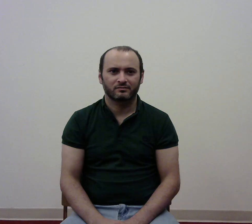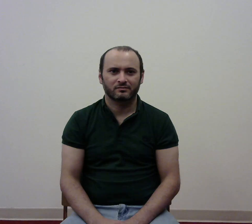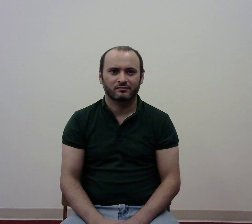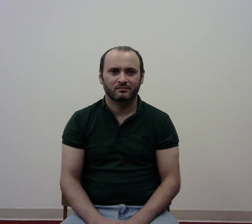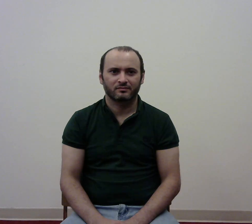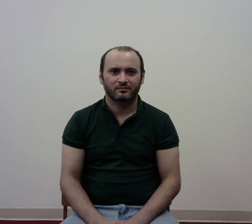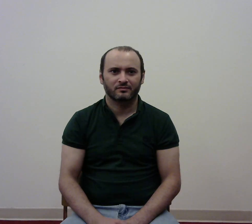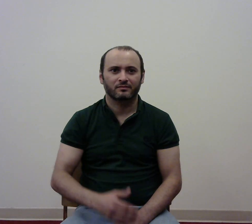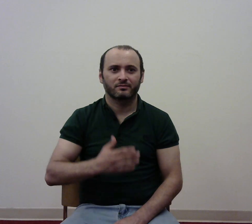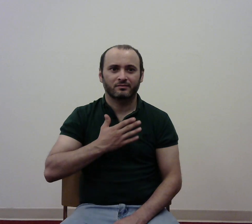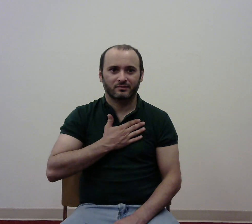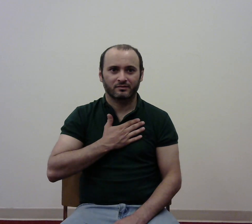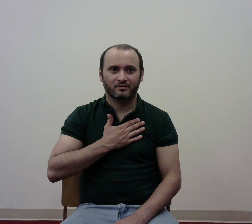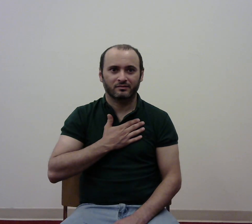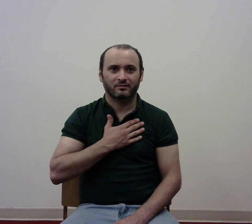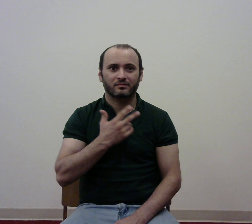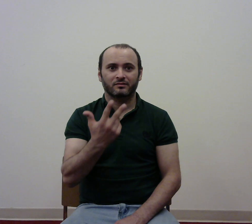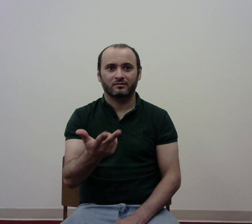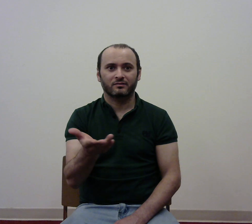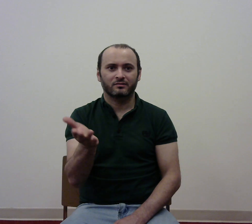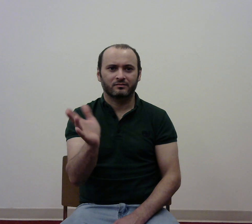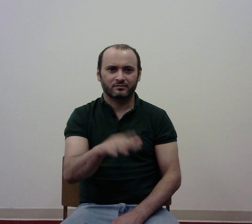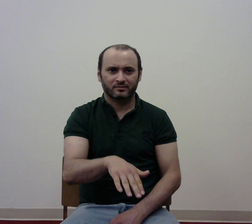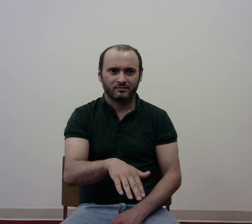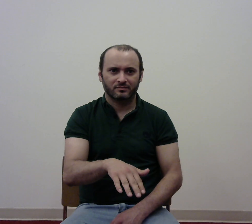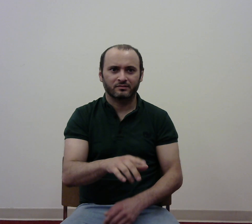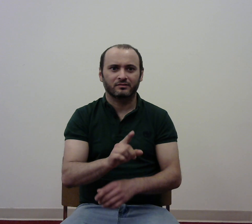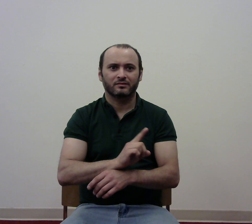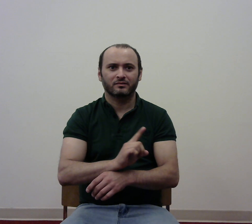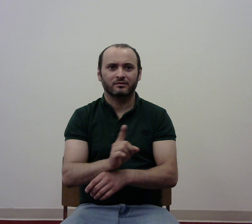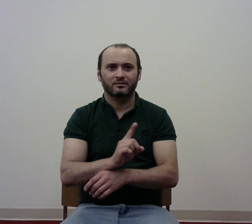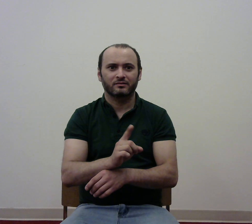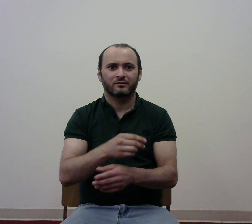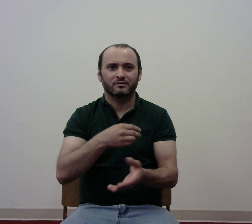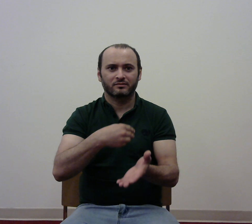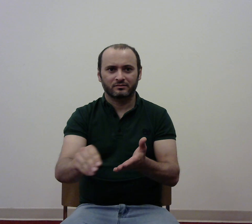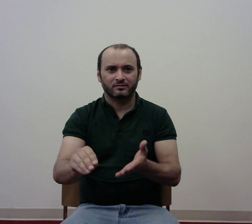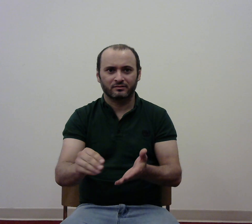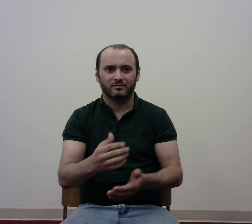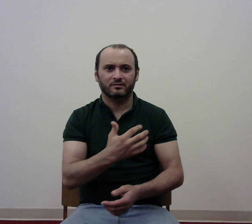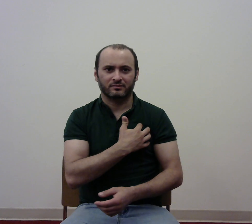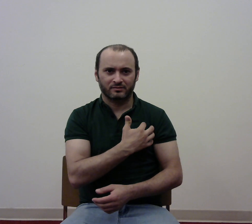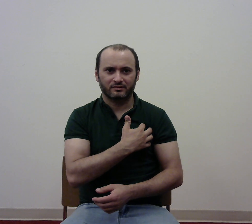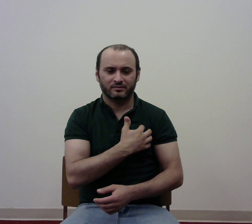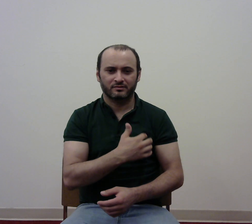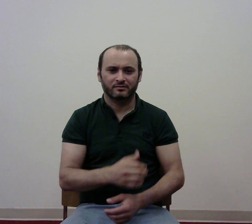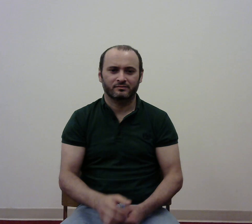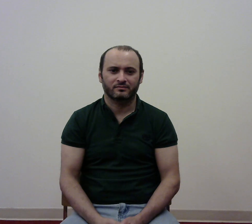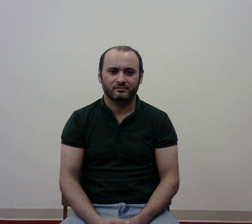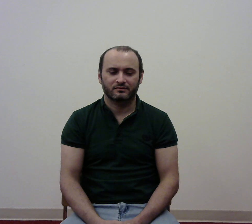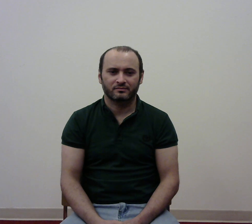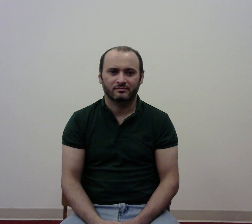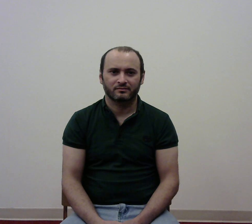Mən 3 ədəd qələm almaq istərdim